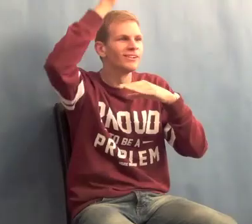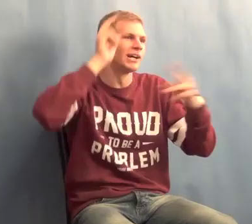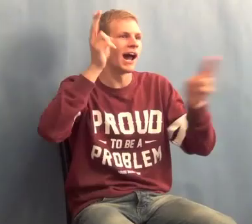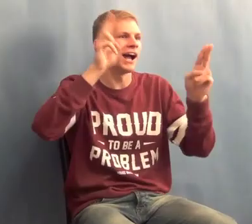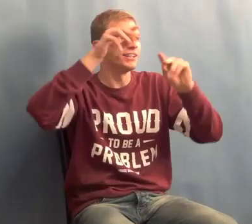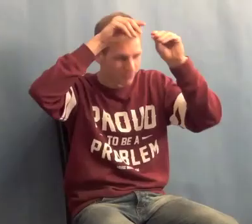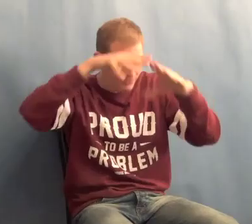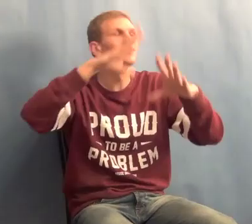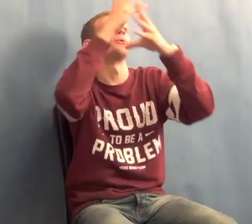Poleciała woda, ale już było po wszystkim.